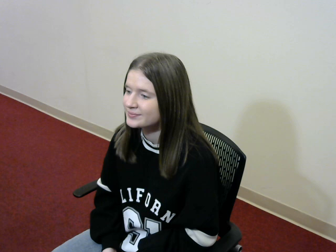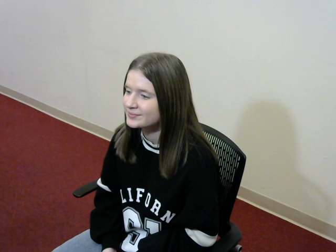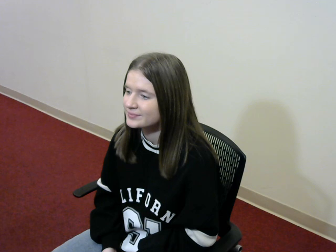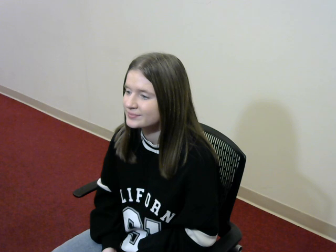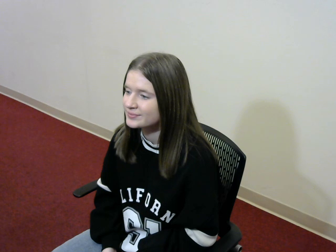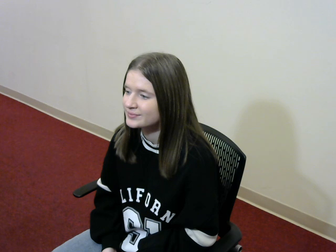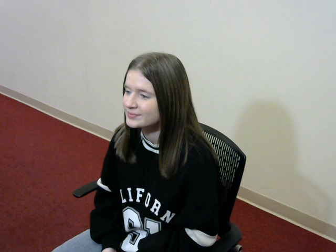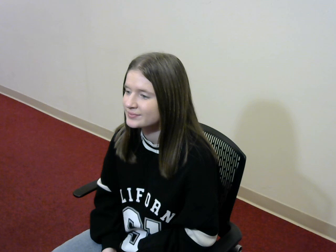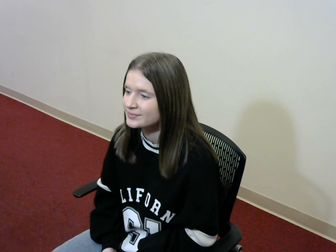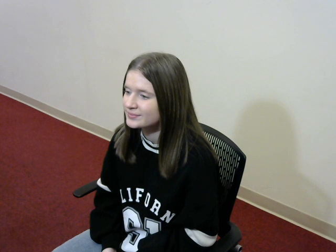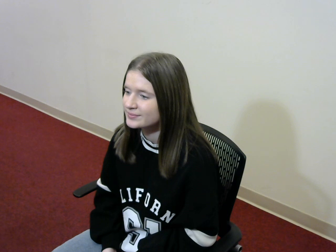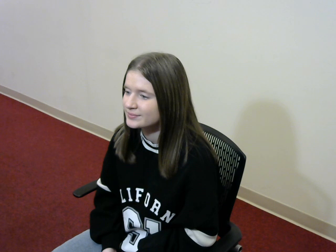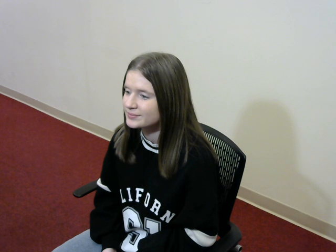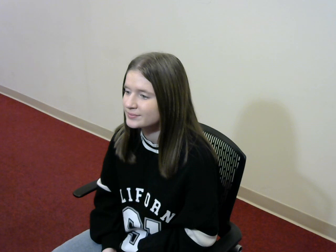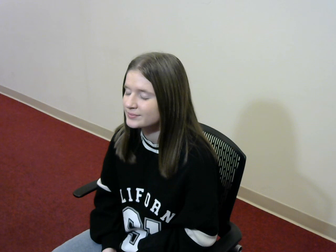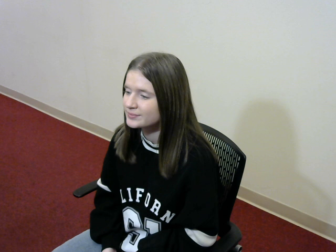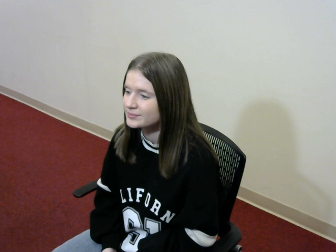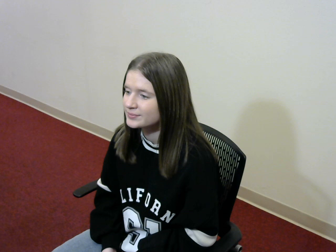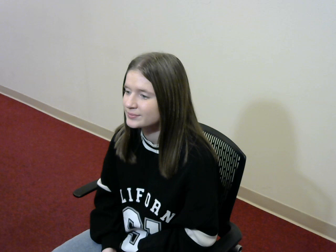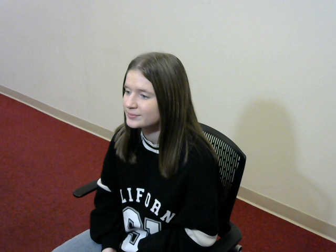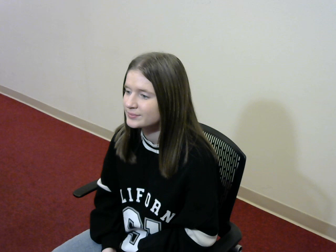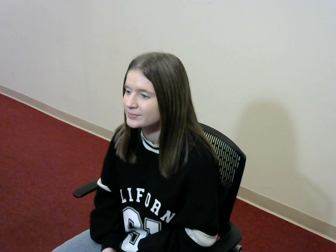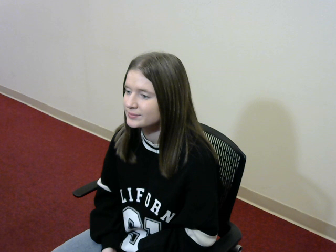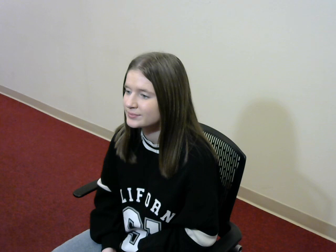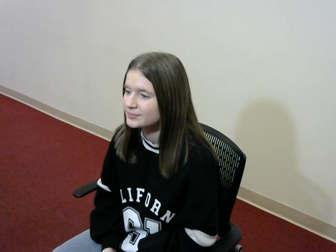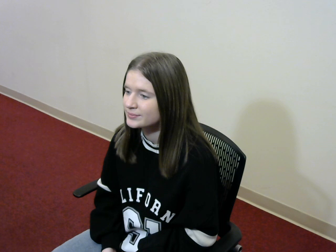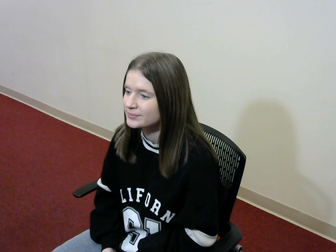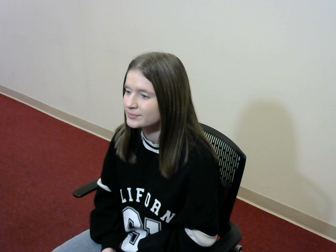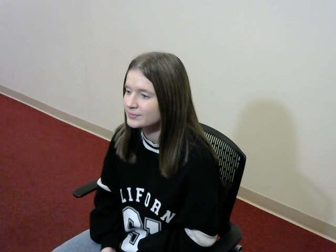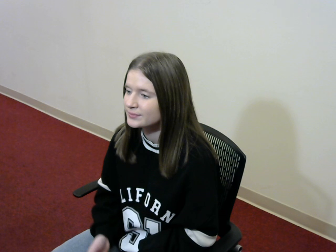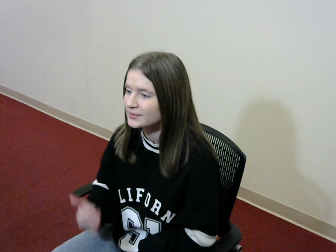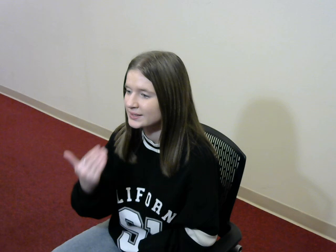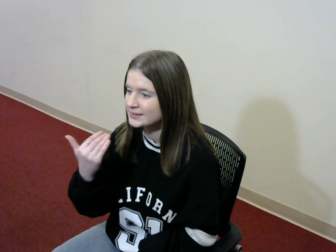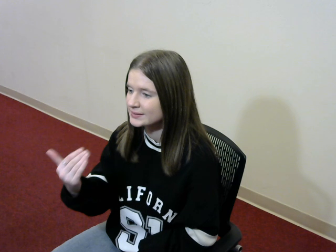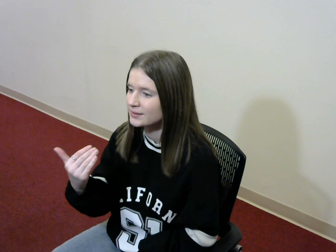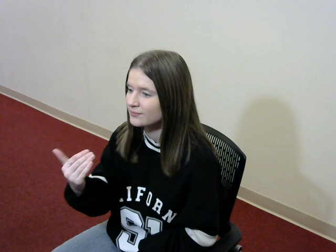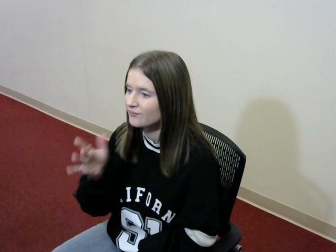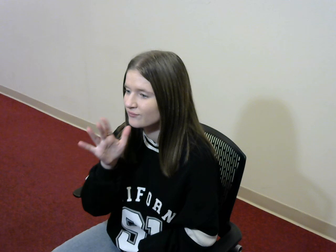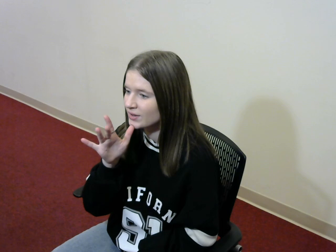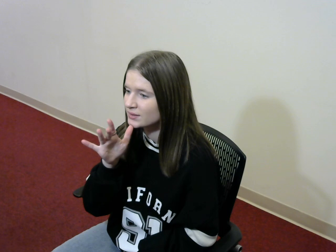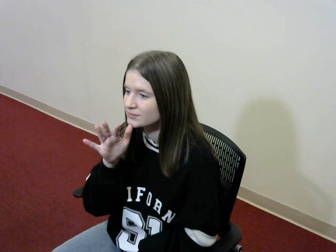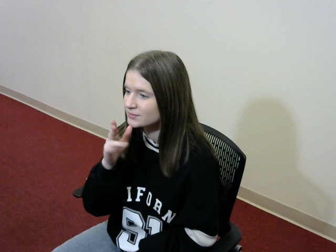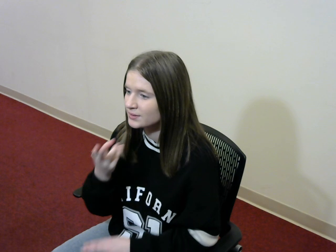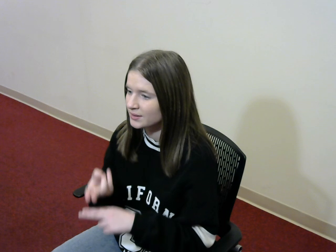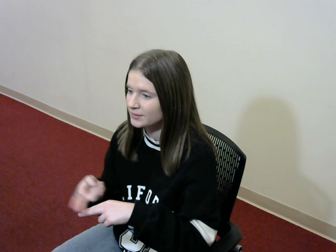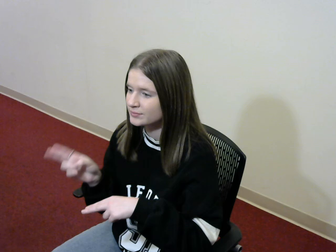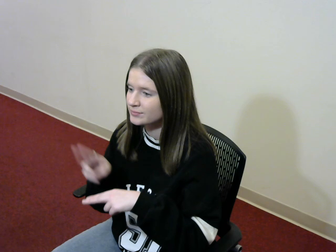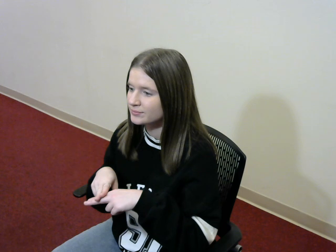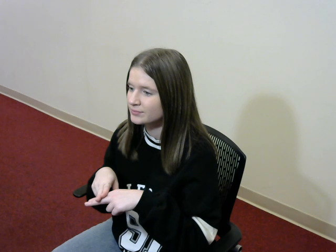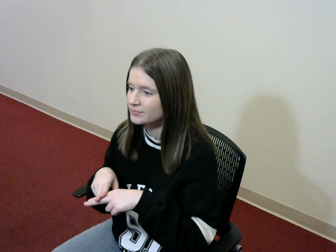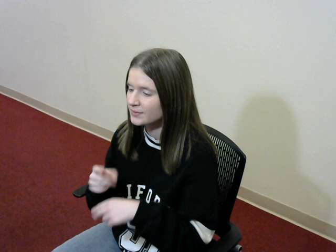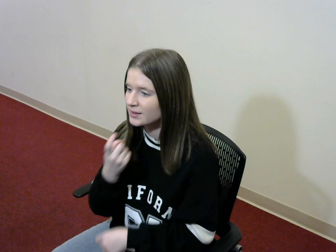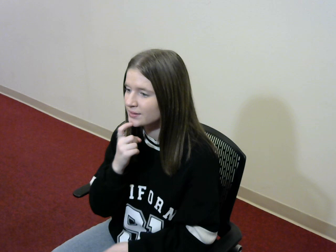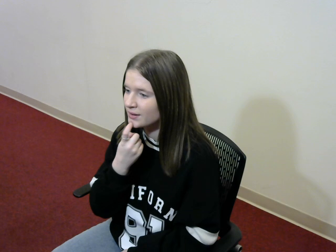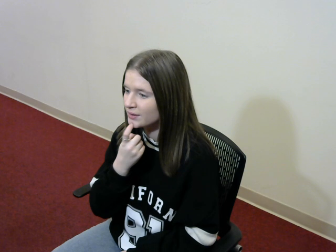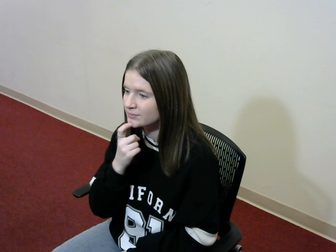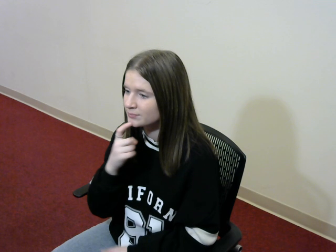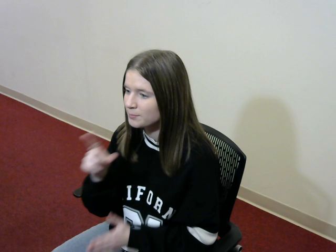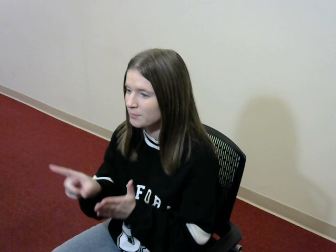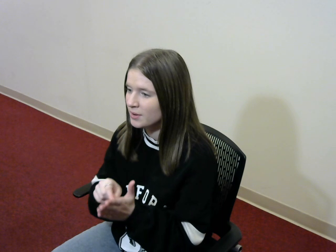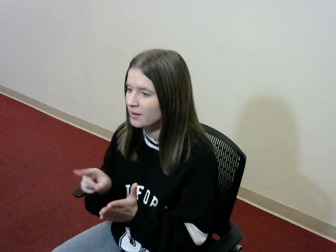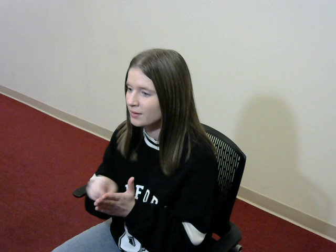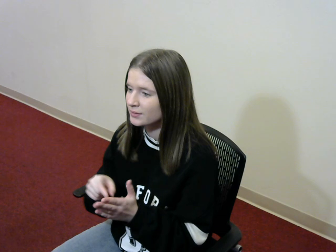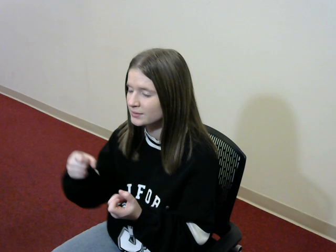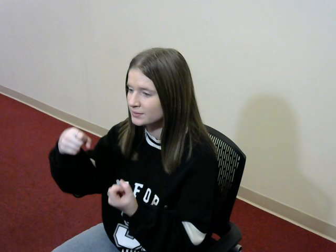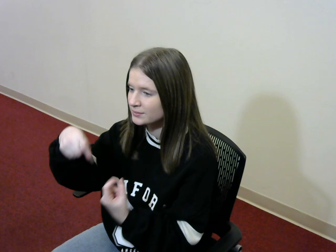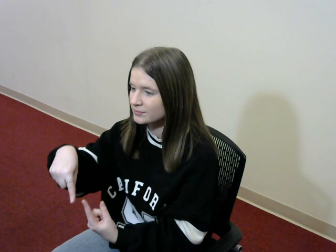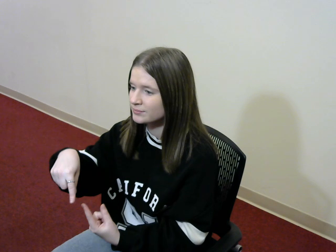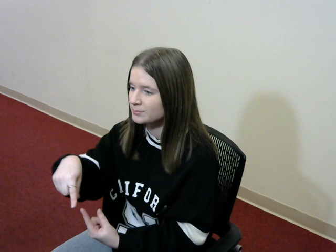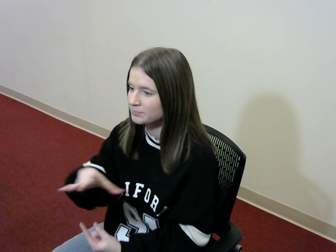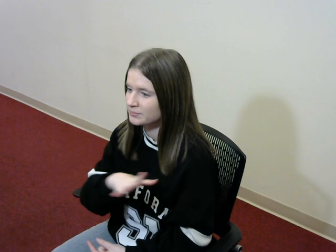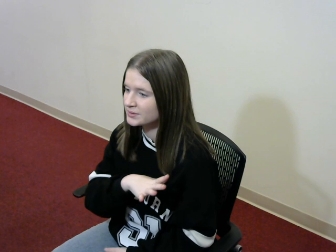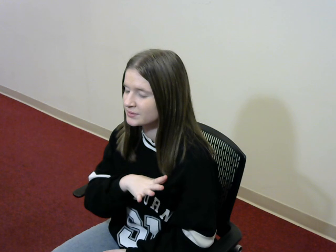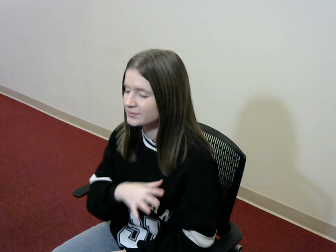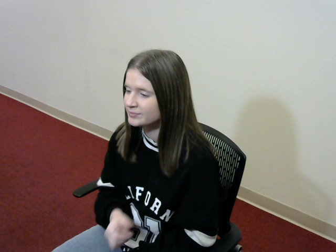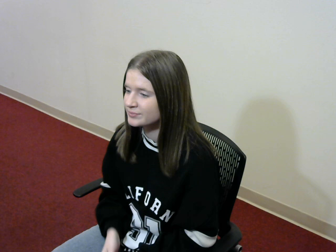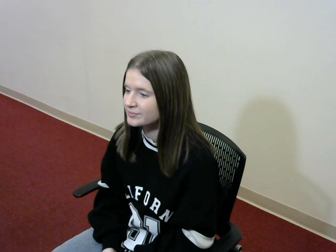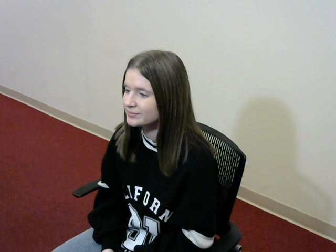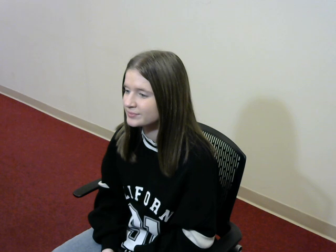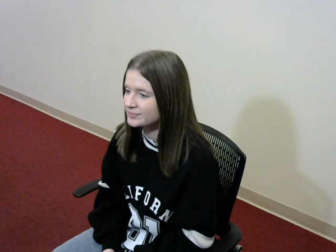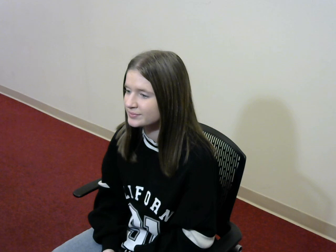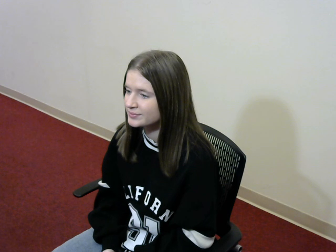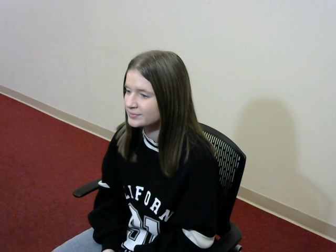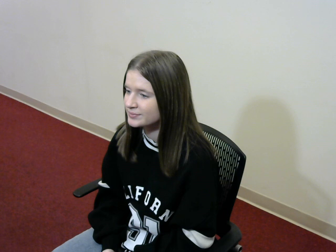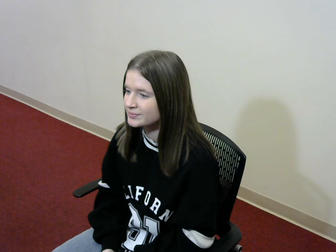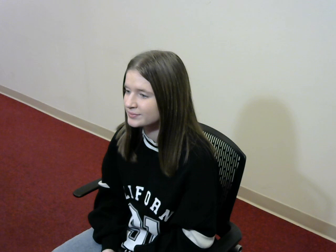Sizə yaşa görə əmək pensiyası təyin olunub